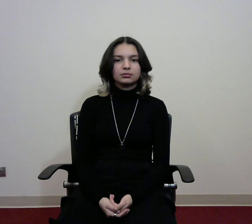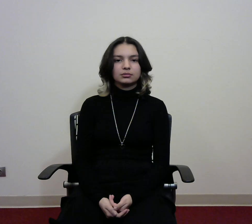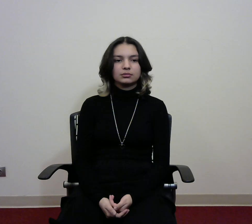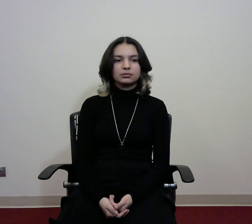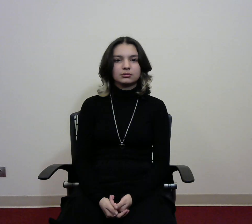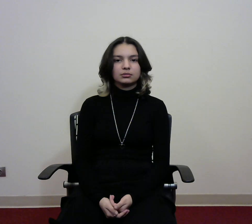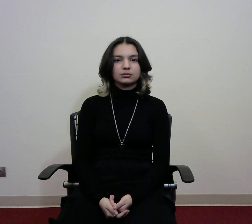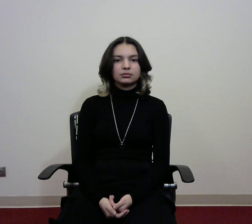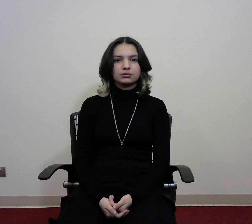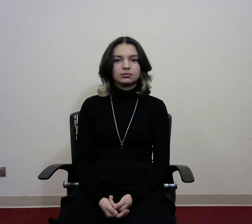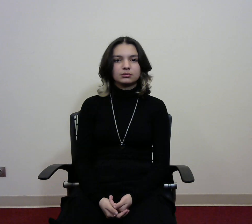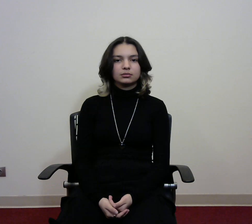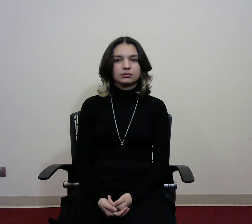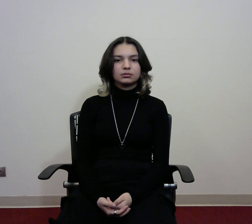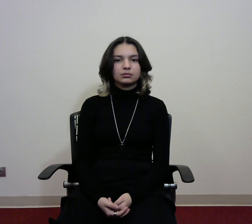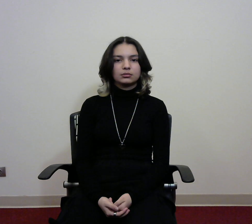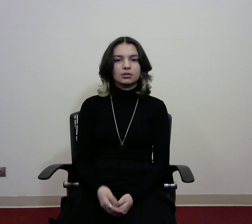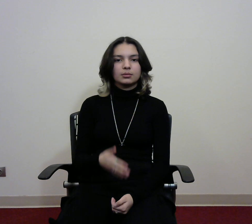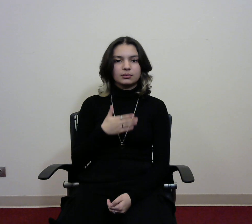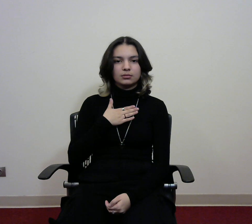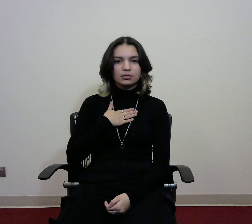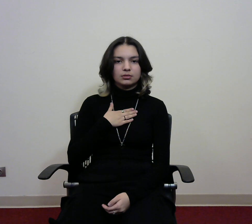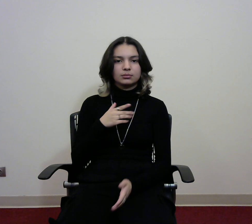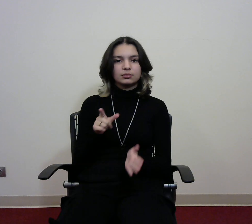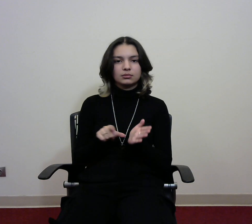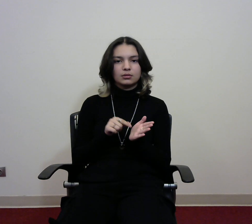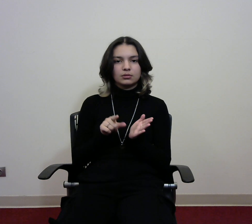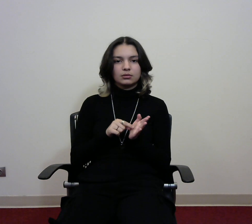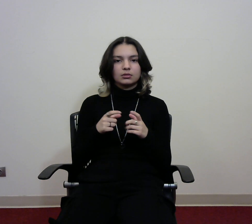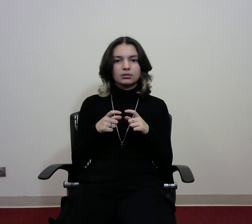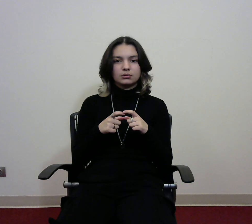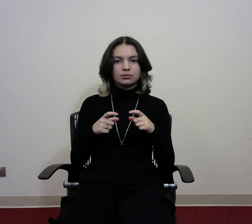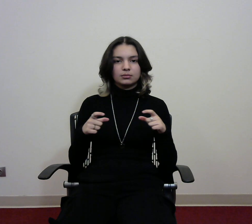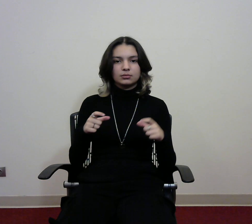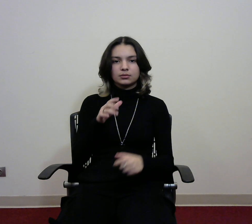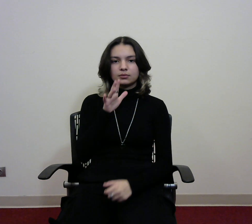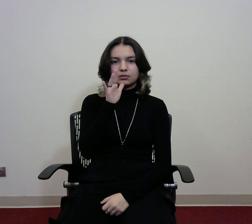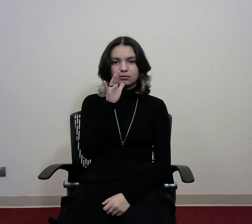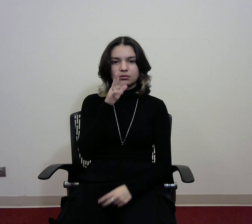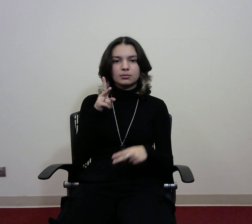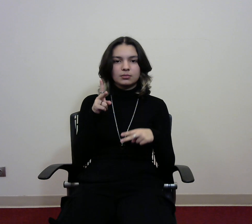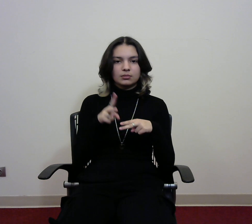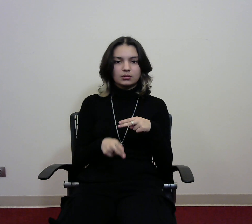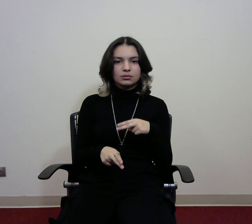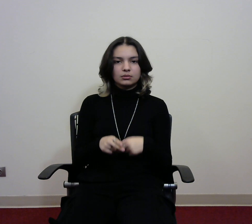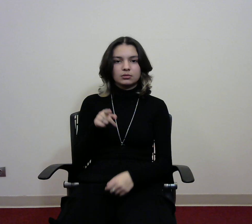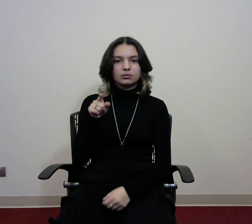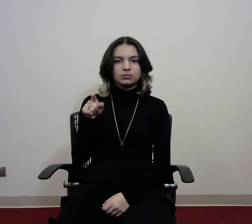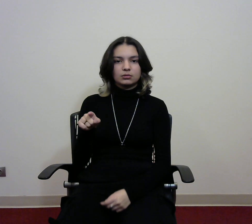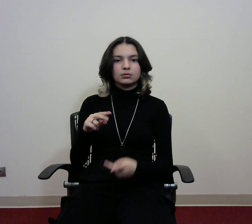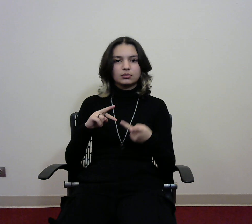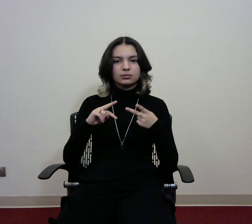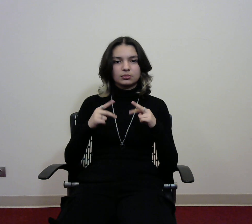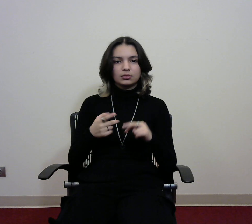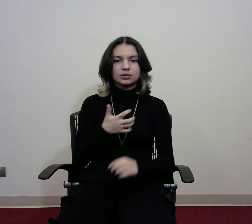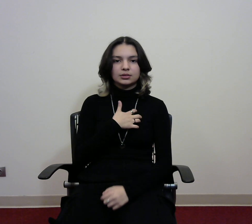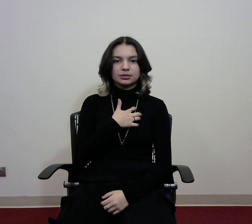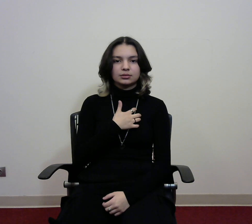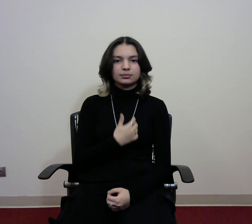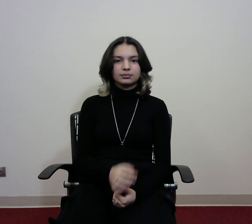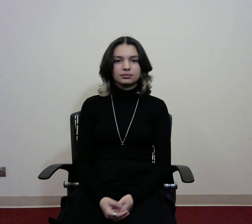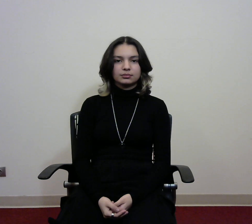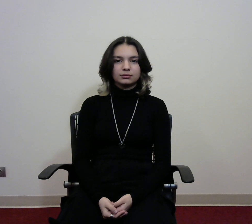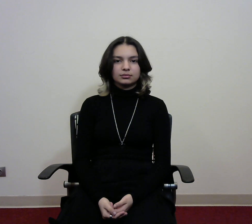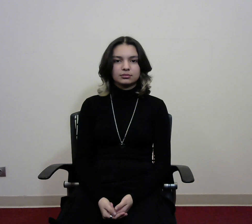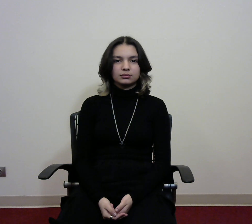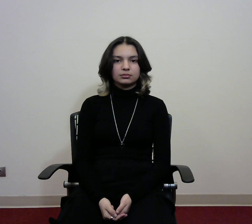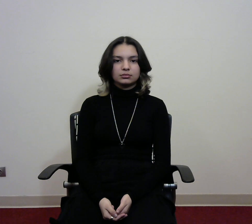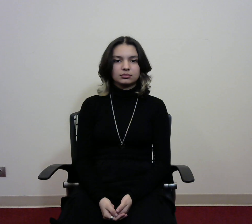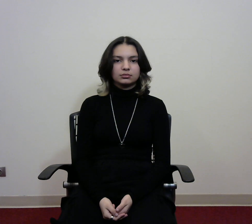Mənim pensiya kartımın müddəti bitib, onu dəyişmək istəyirəm